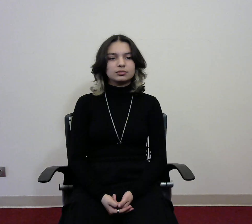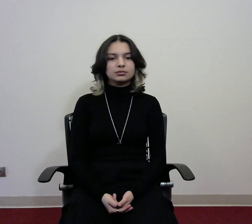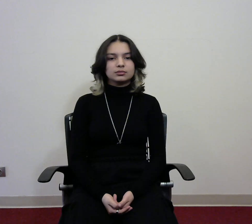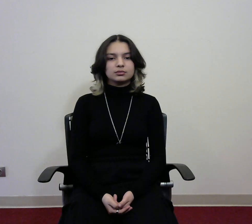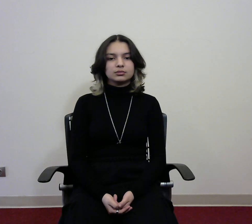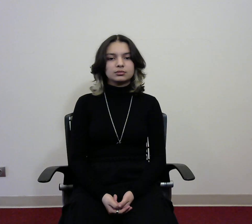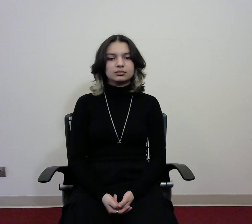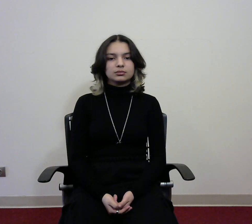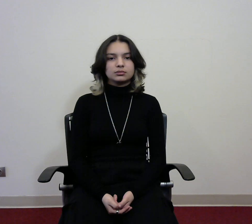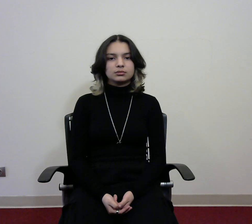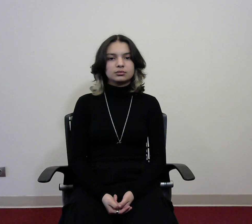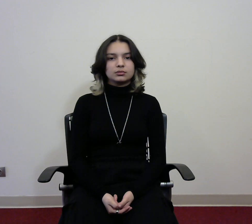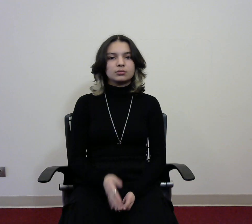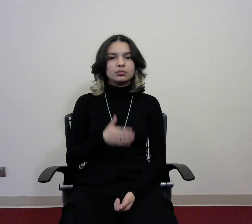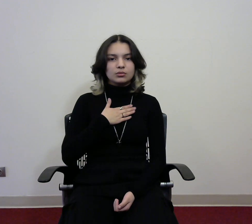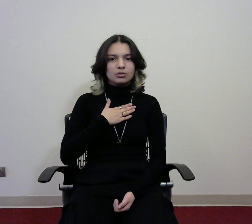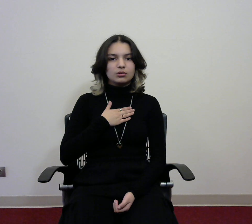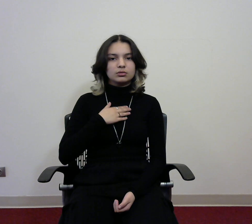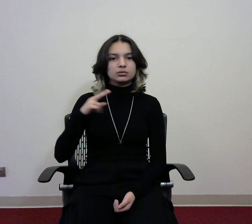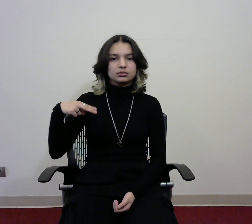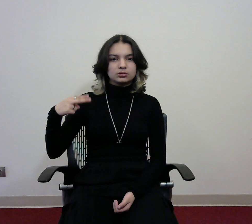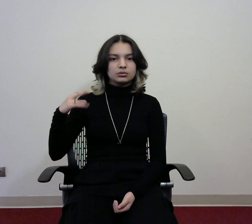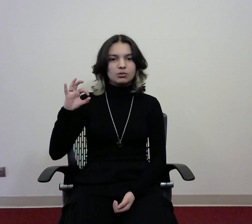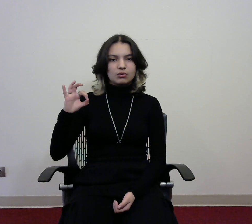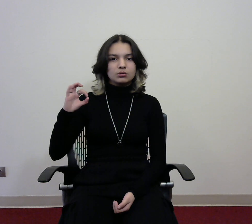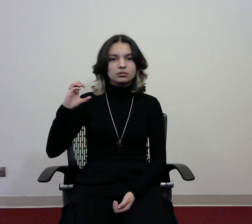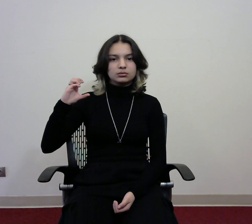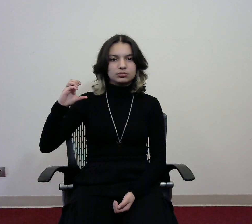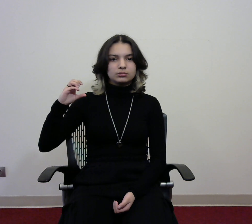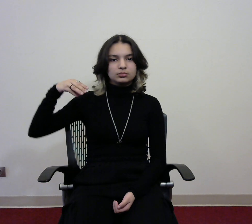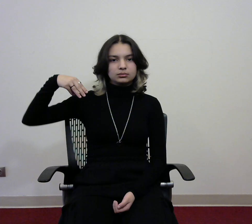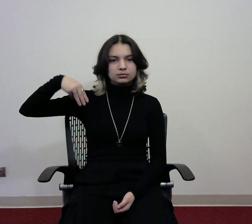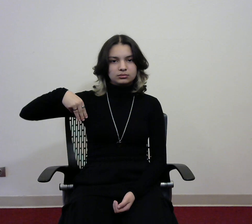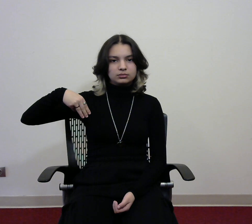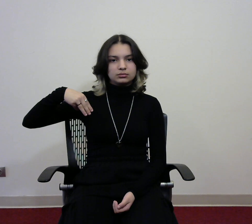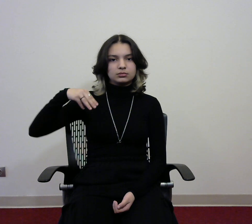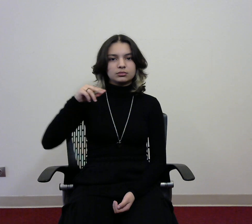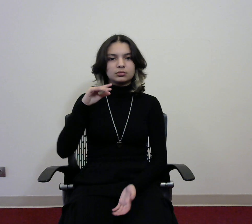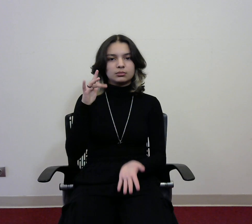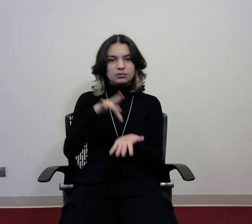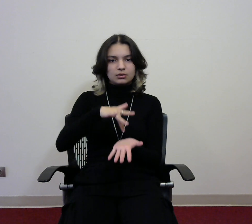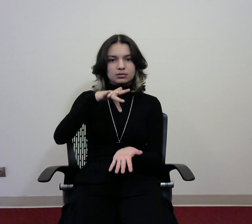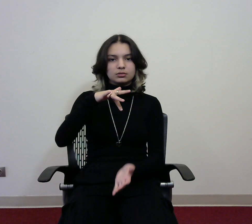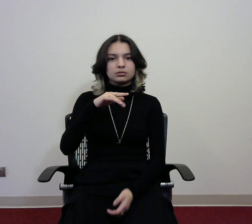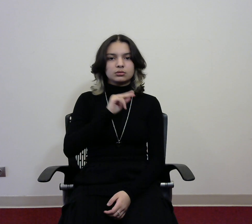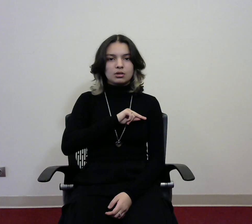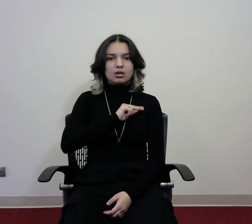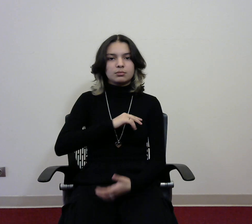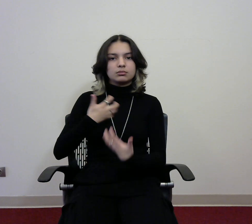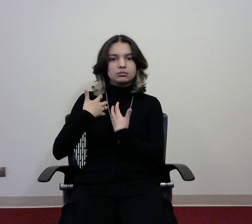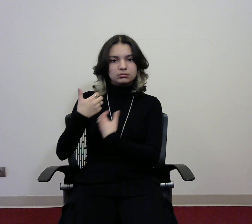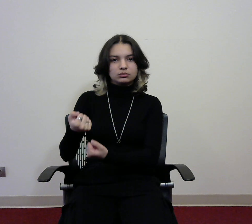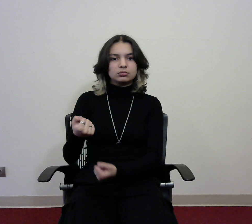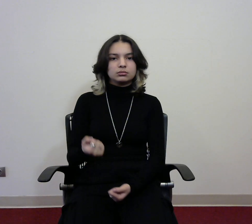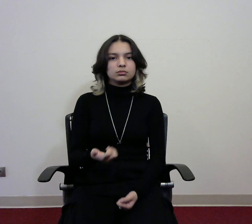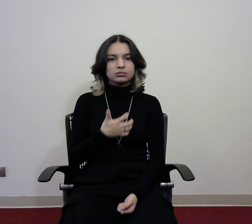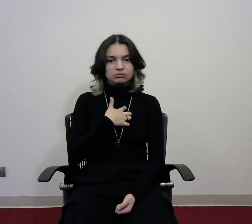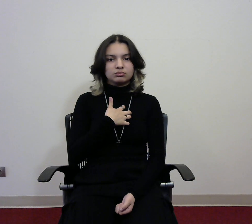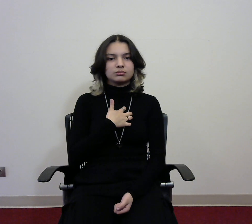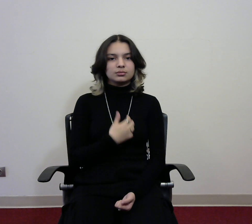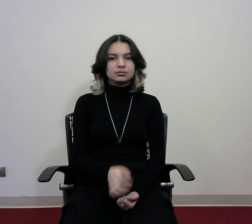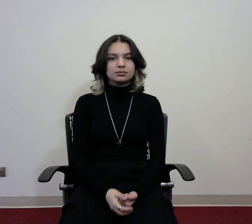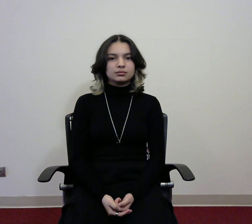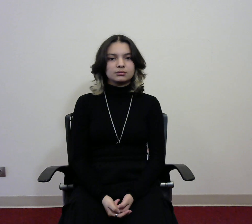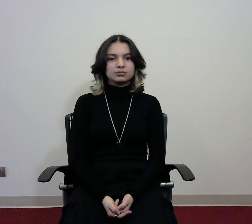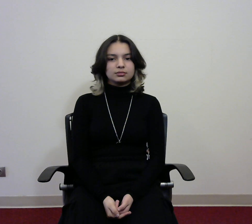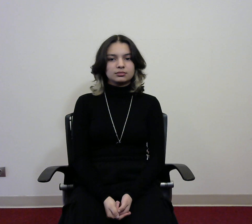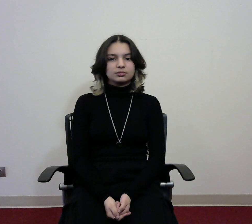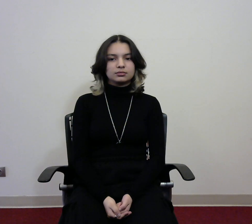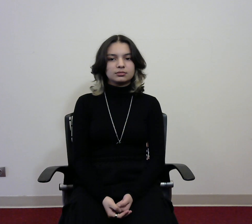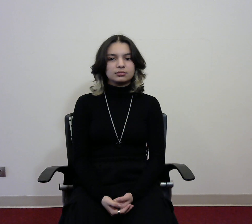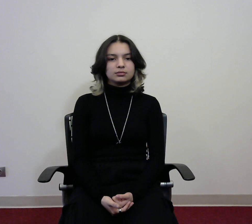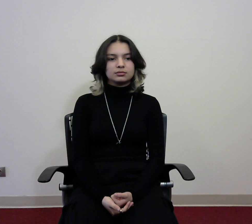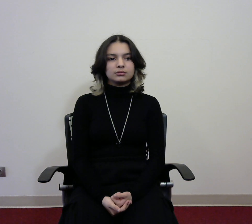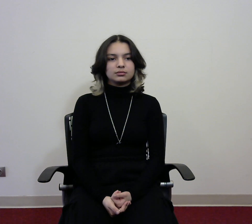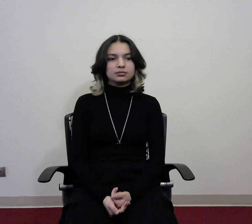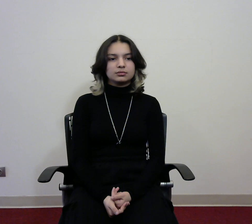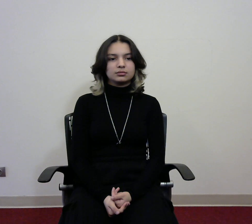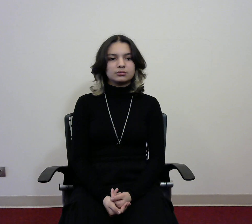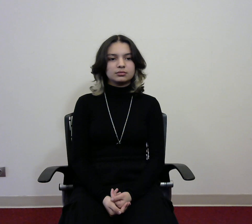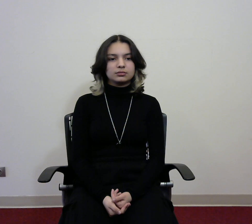Mən DOST Mərkəzində işə qəbul olmaq istəyirəm